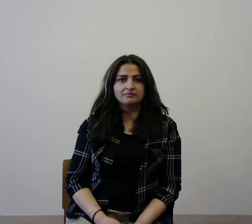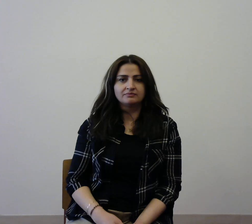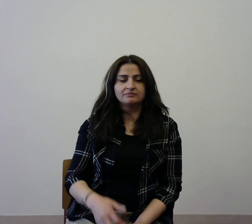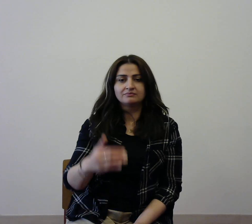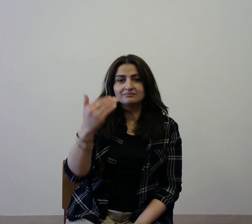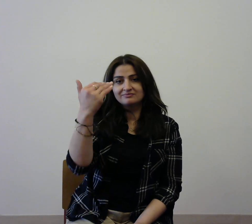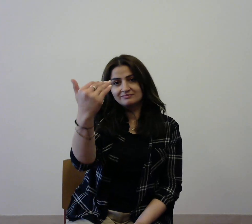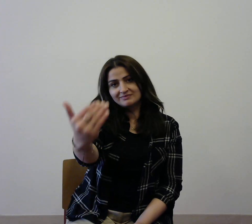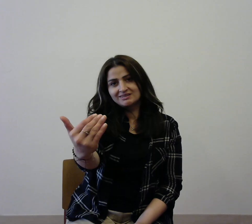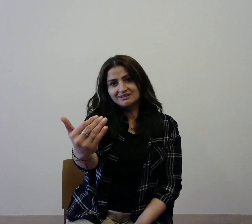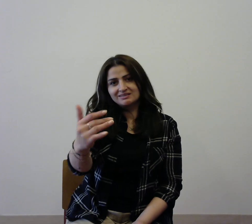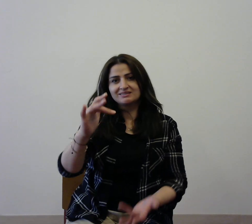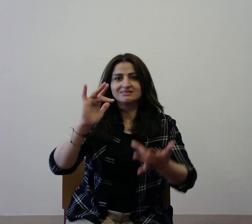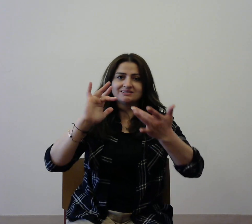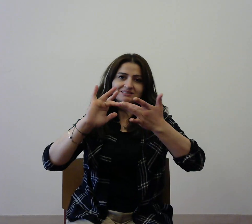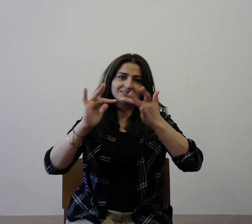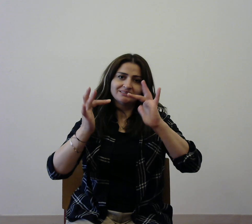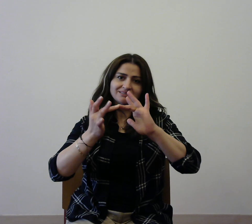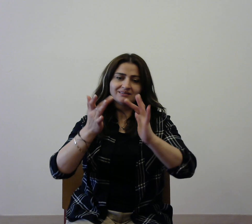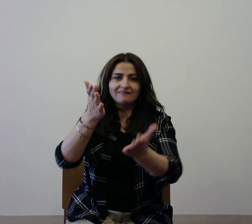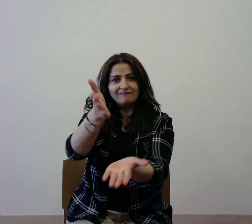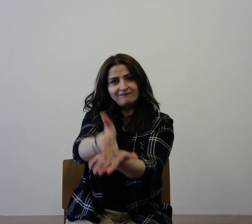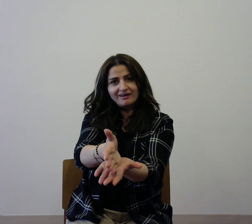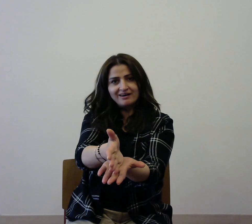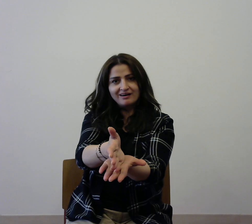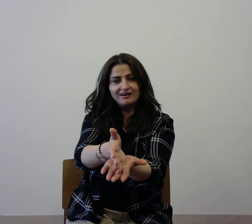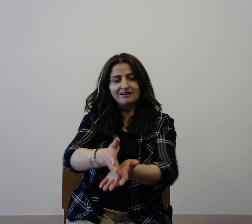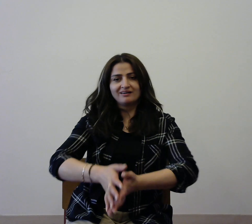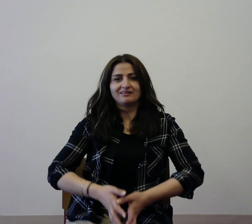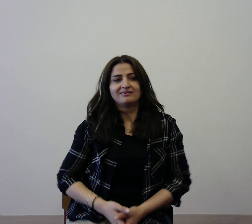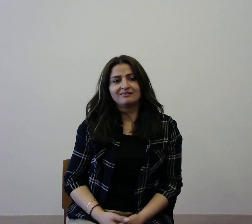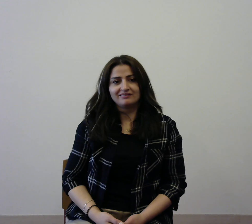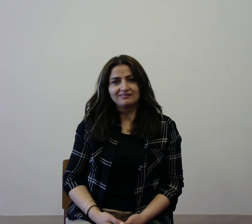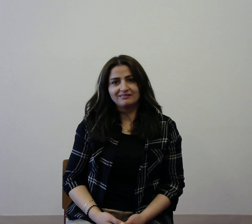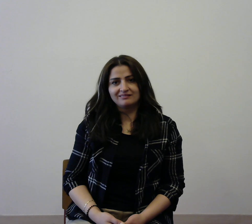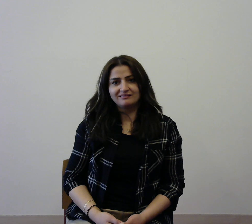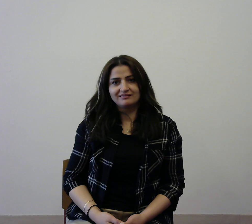Sizdə internet varmı?